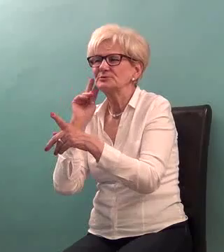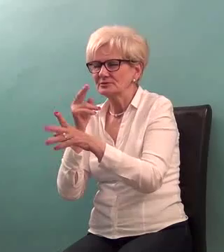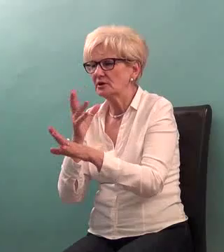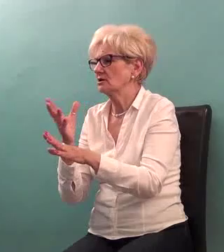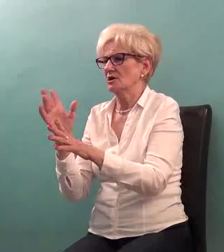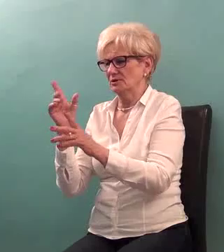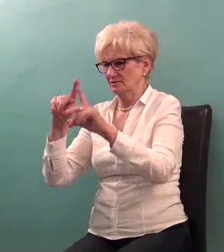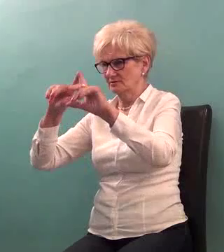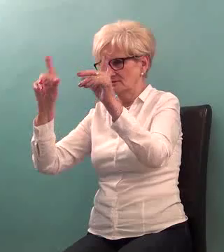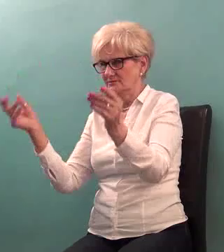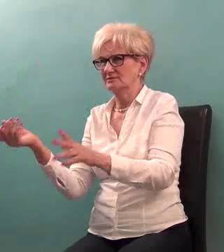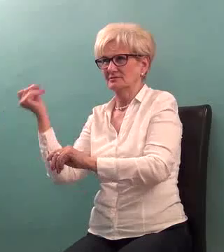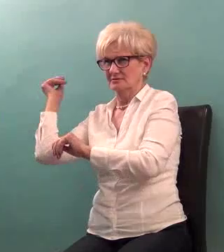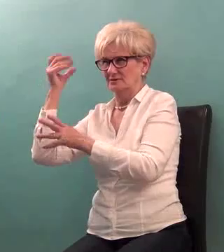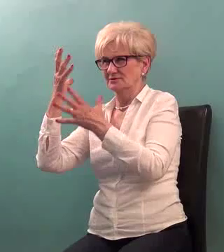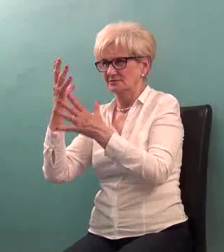Potem strażacy chcą rozwalić drzwi toporkiem.